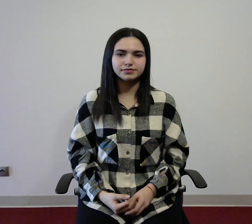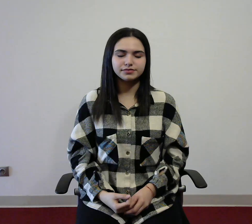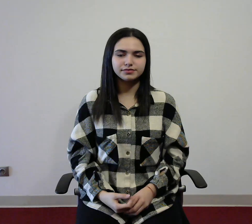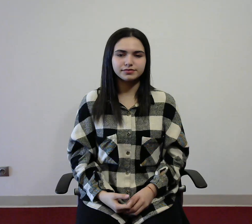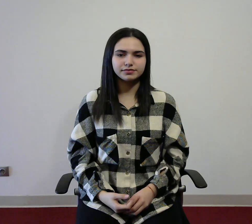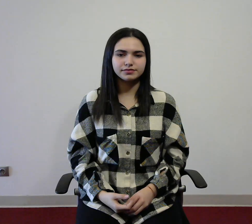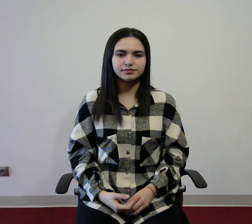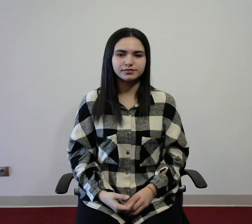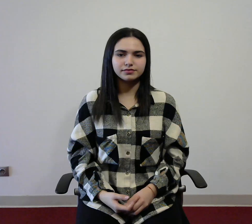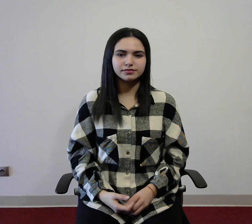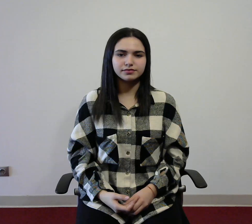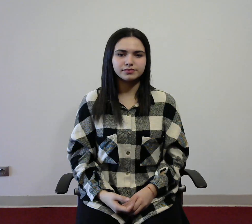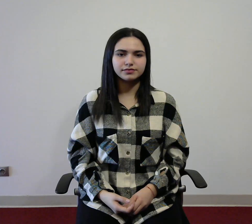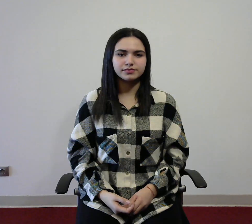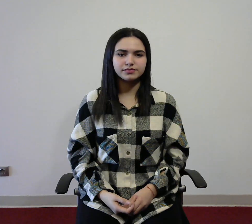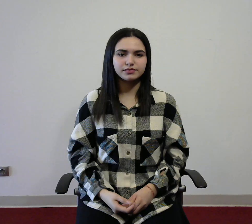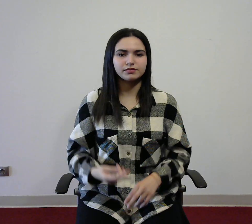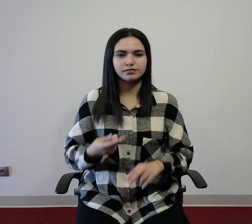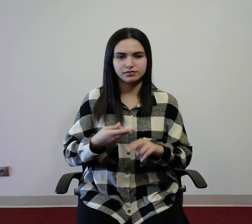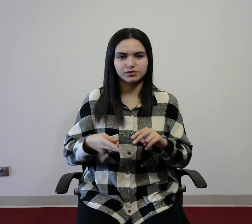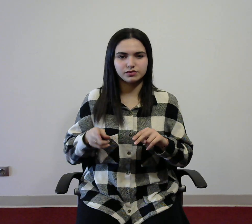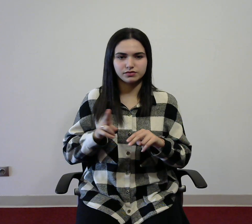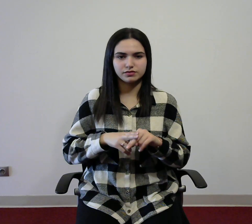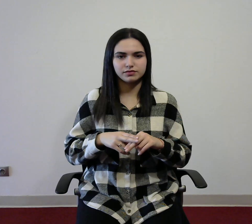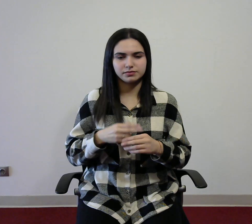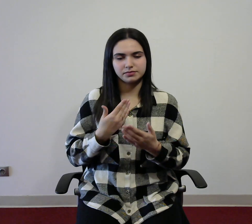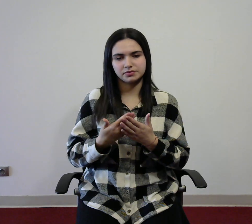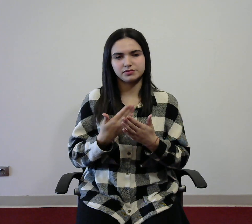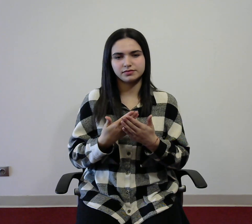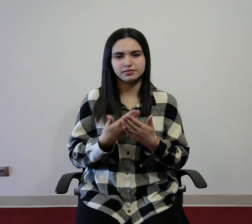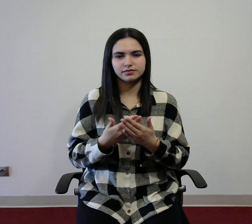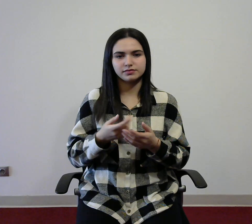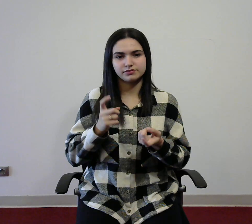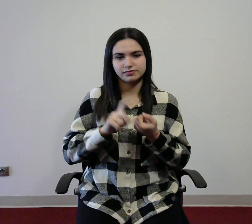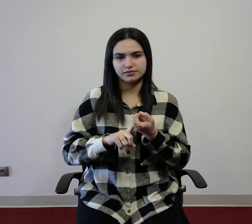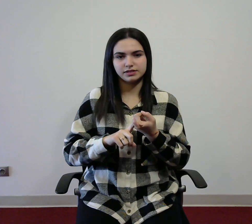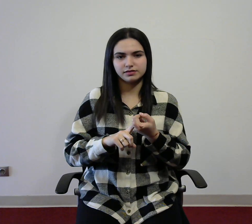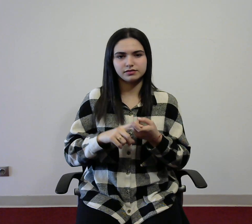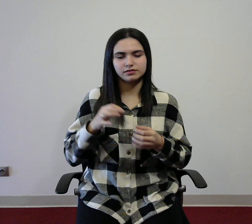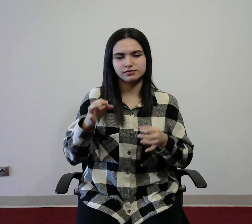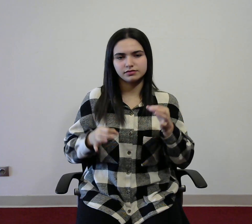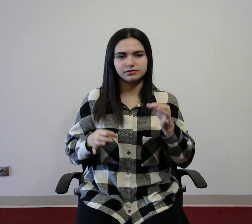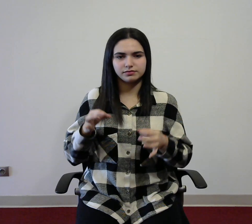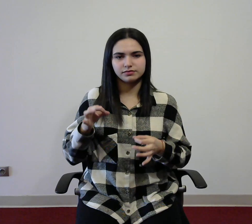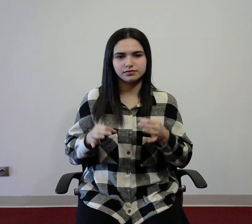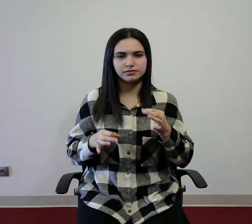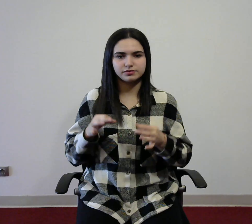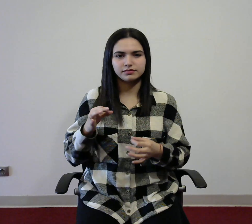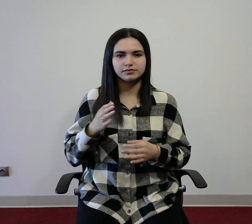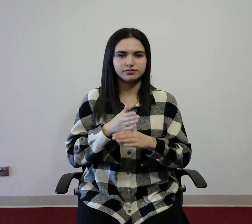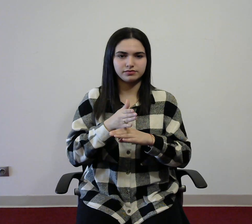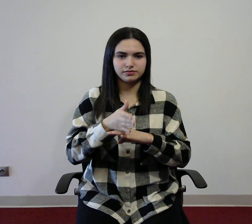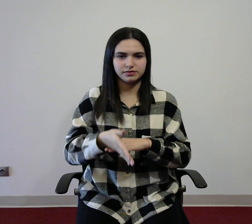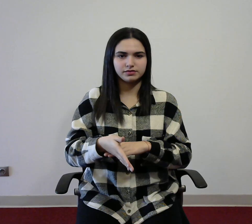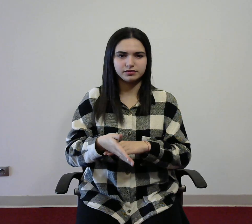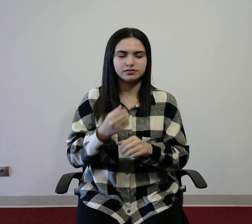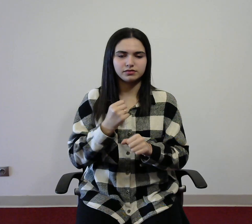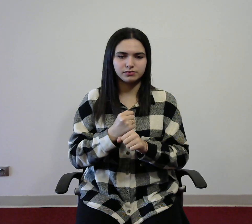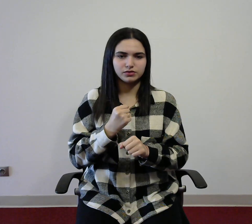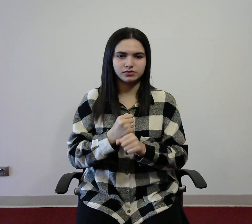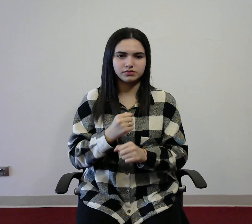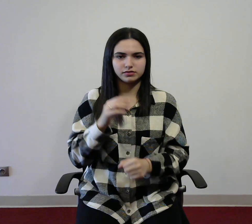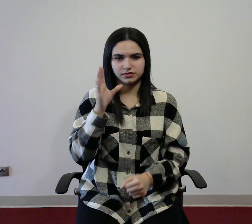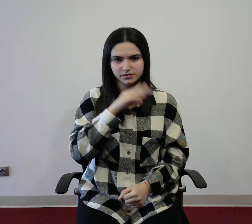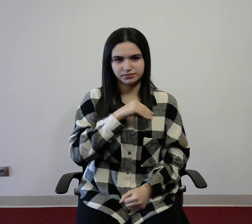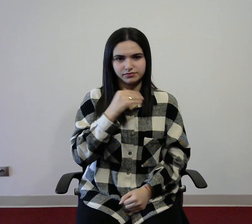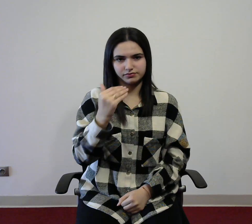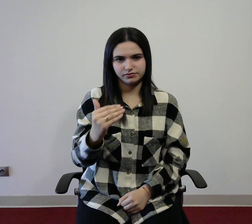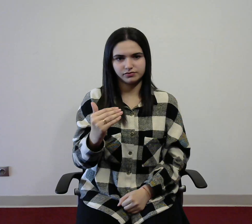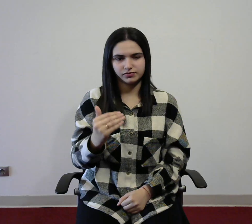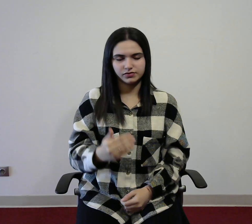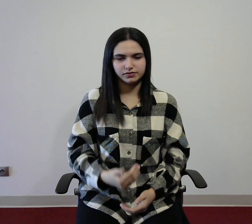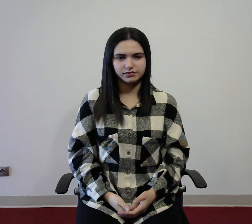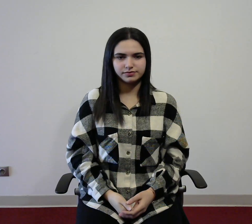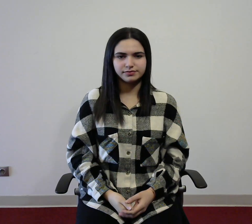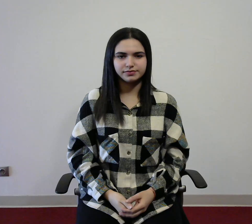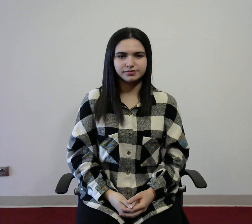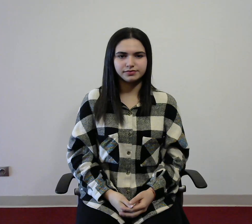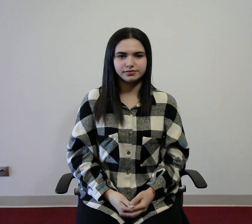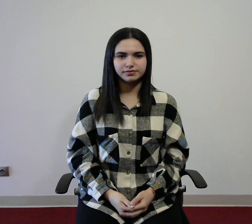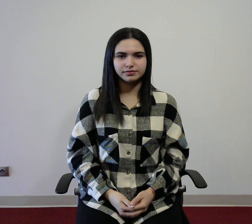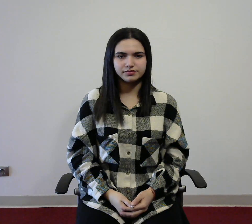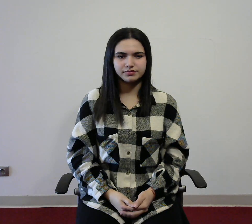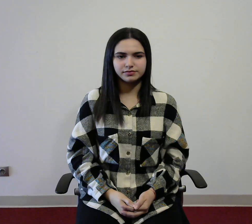Bu məsələ ilə bağlı məhkəməyə müraciət edə bilərsiniz